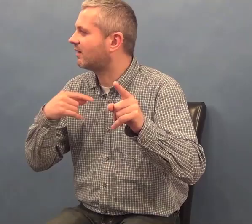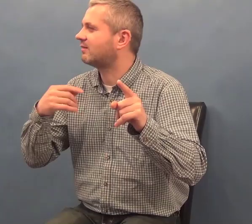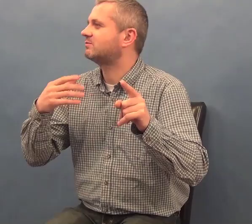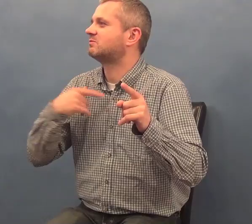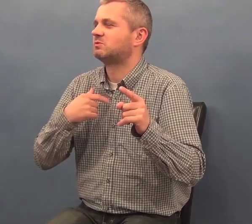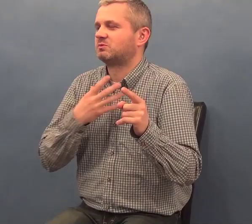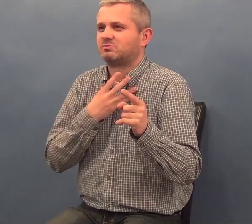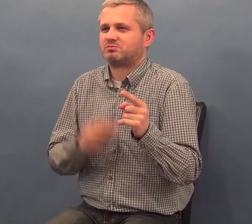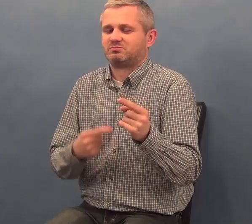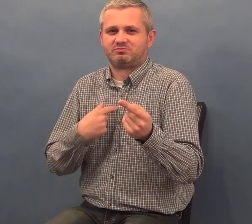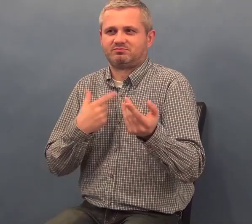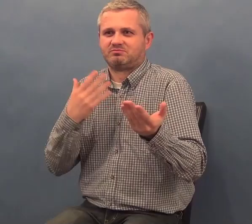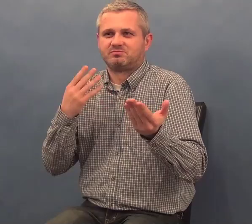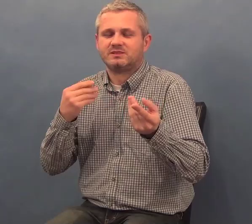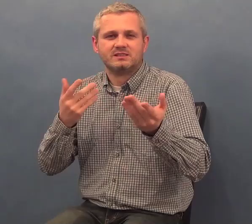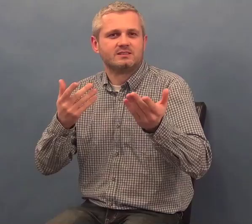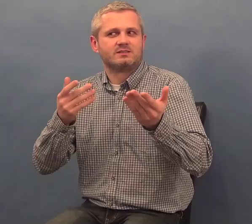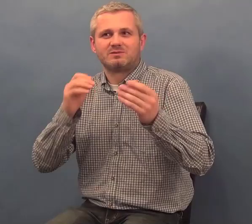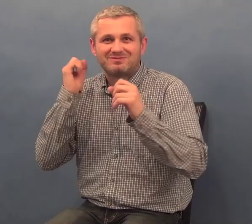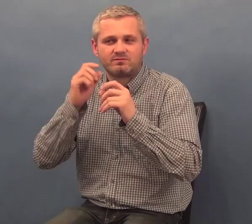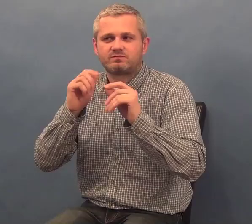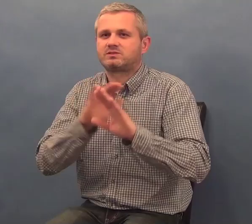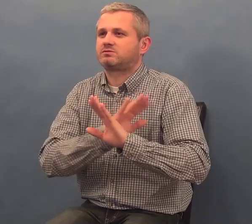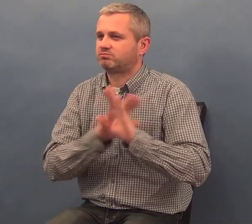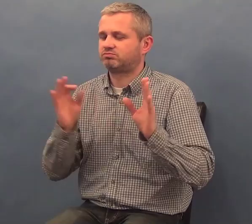Mówi: nie czułem tego, nic nie słyszałem, walenia w drzwi, nic.